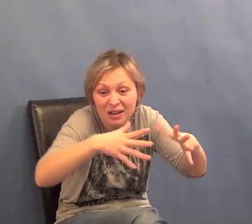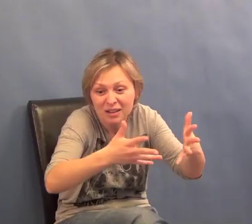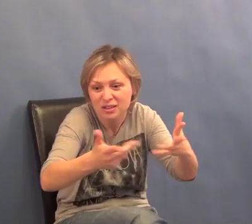Co się stało?!